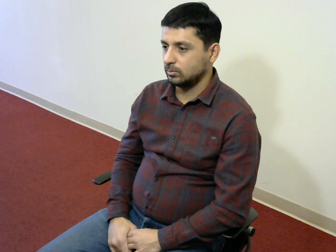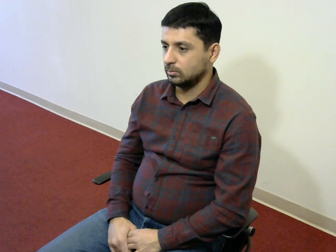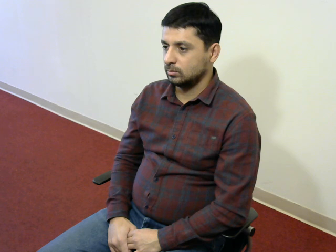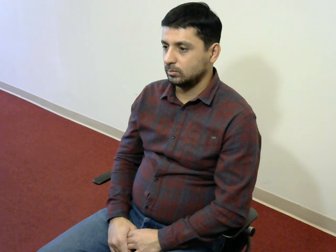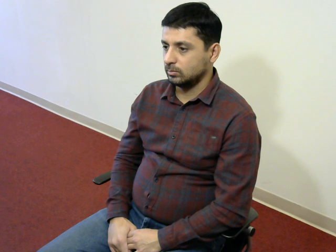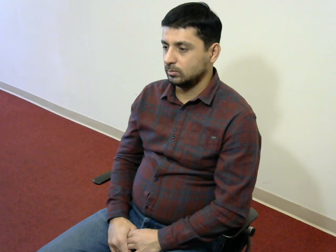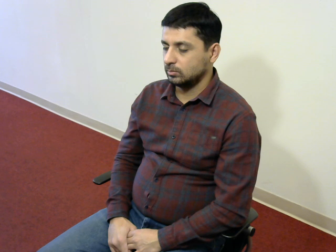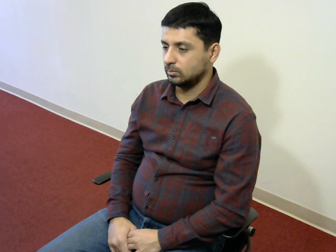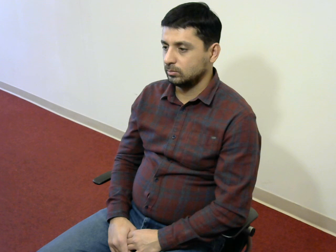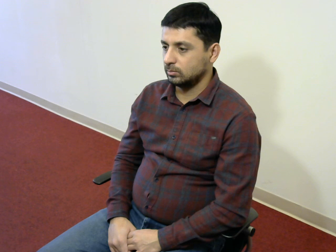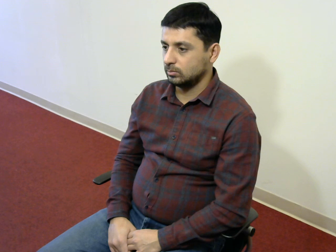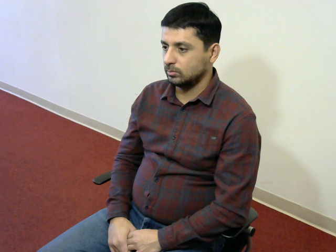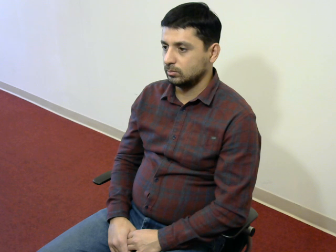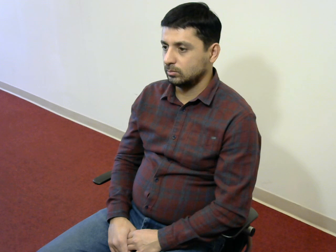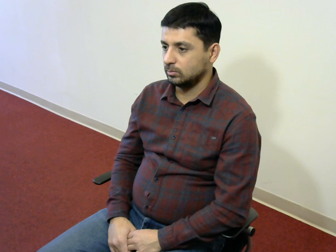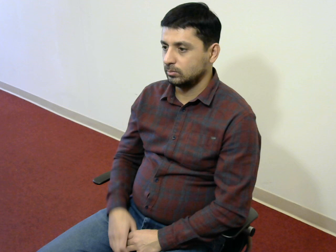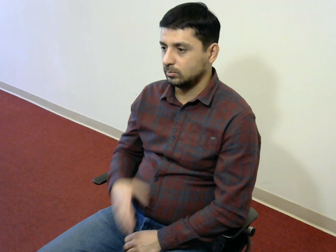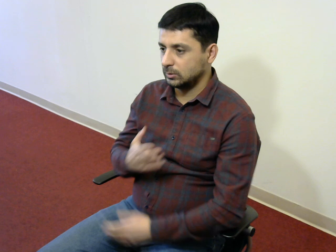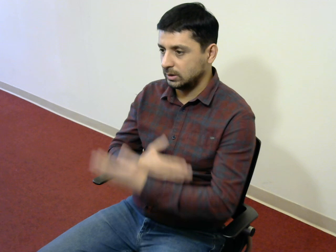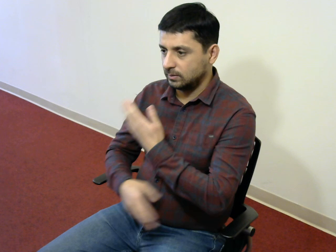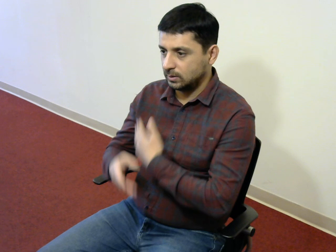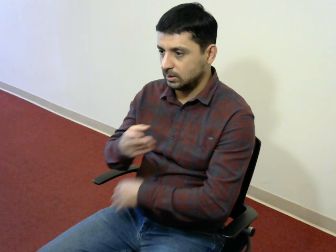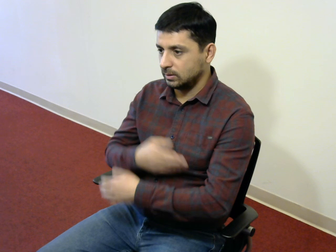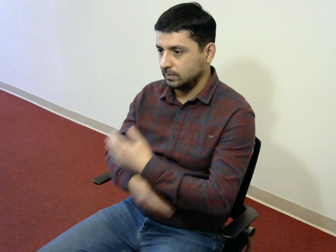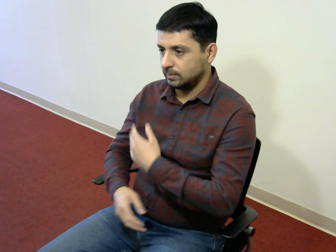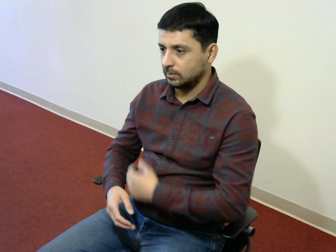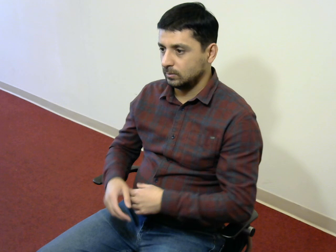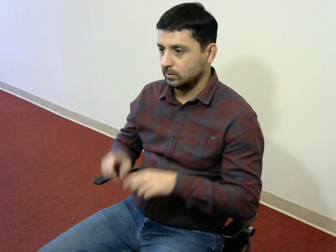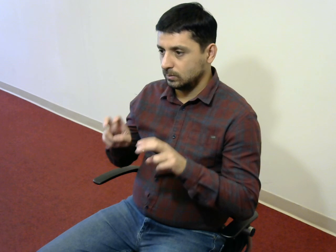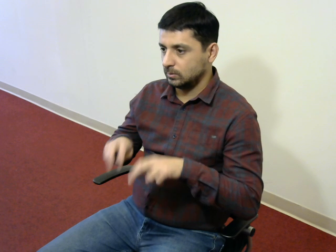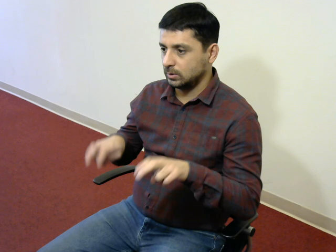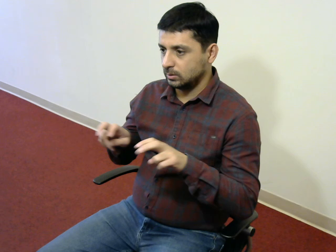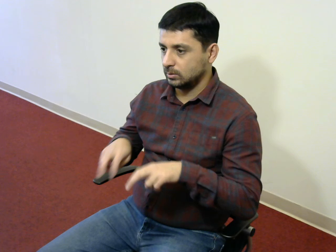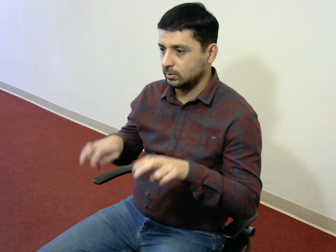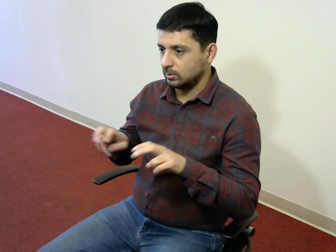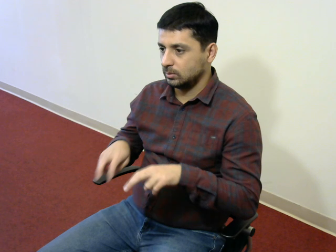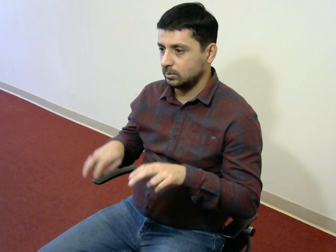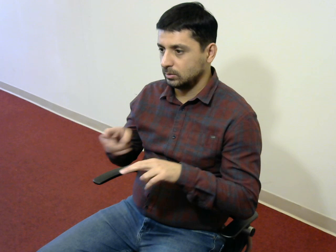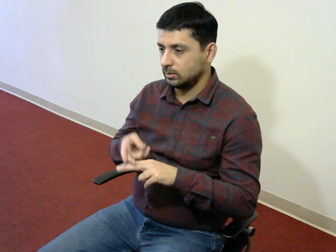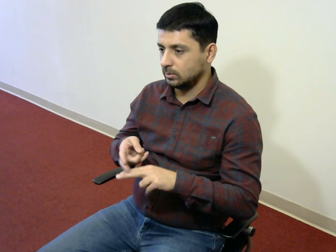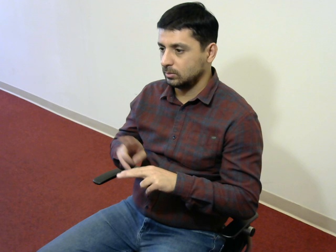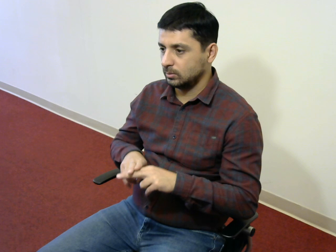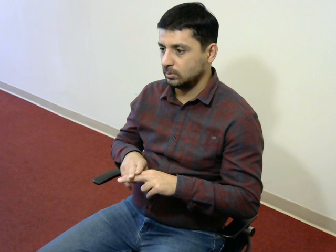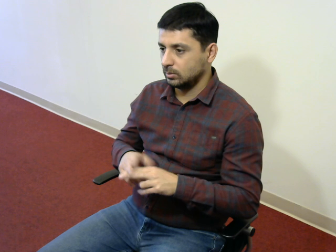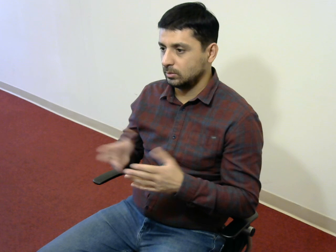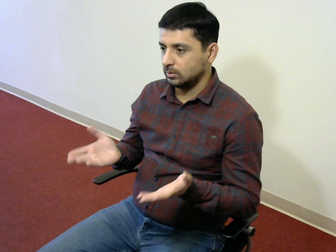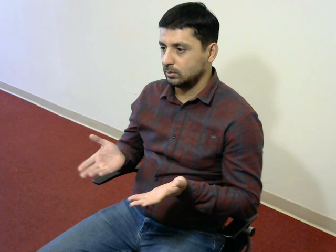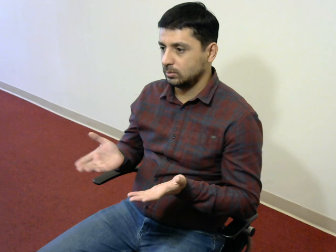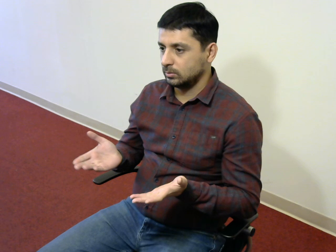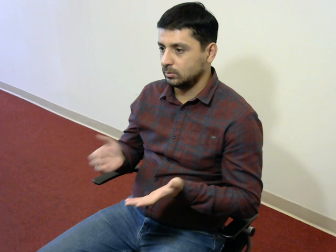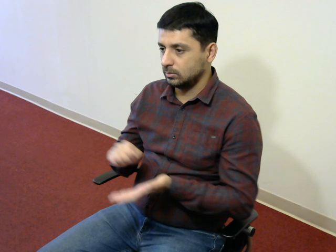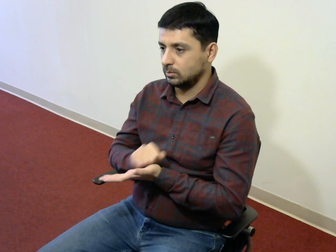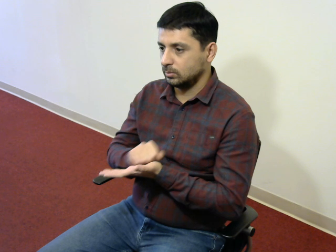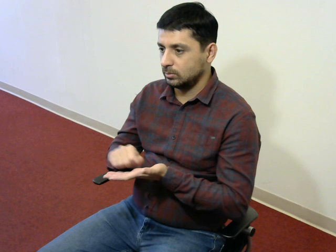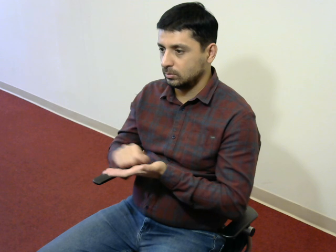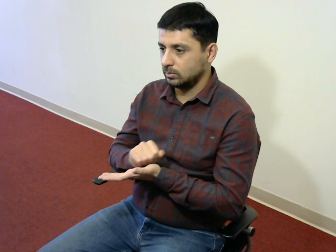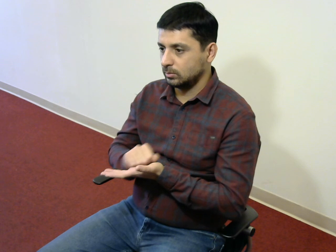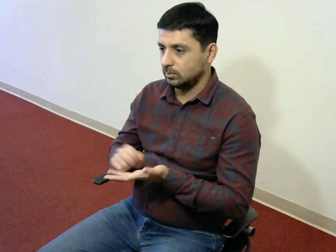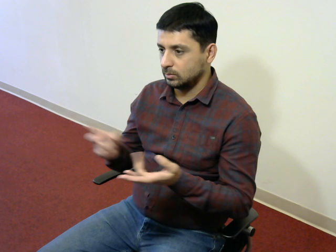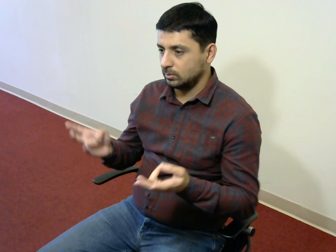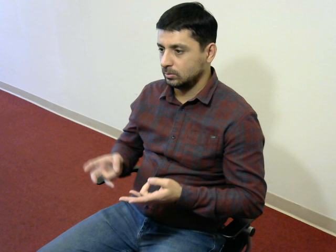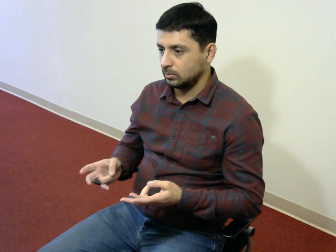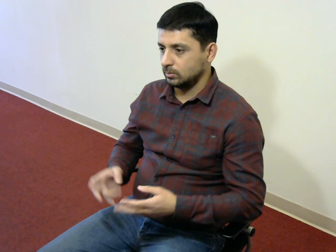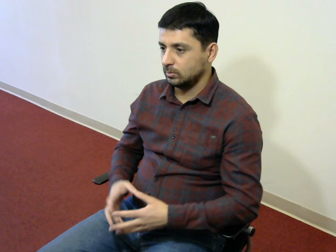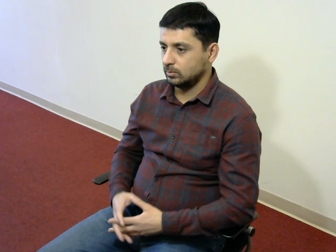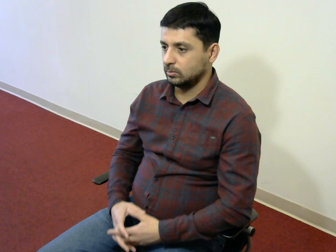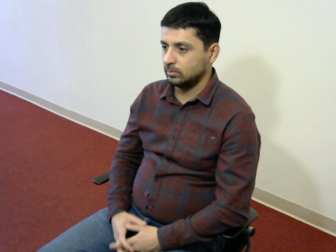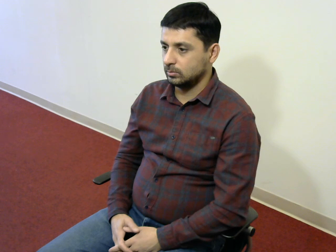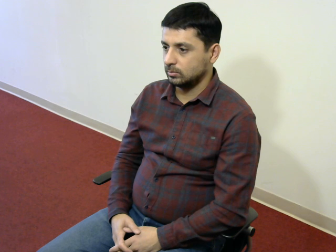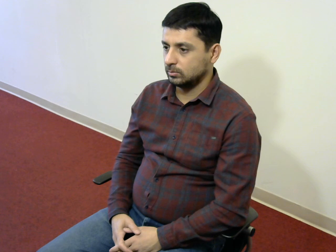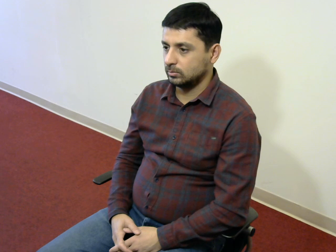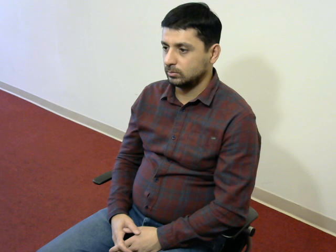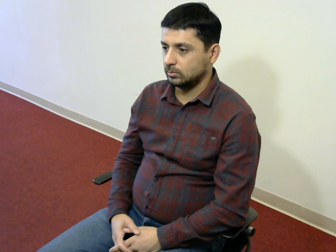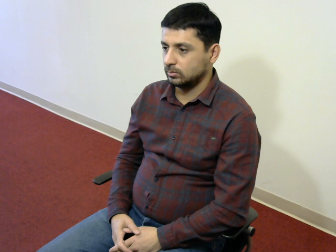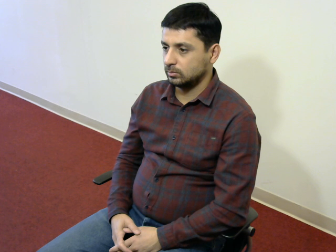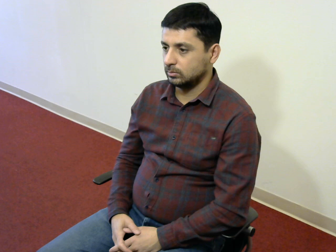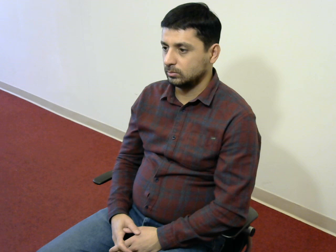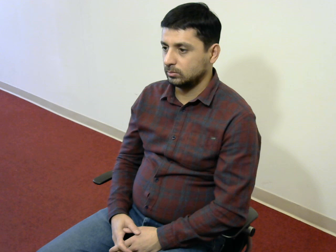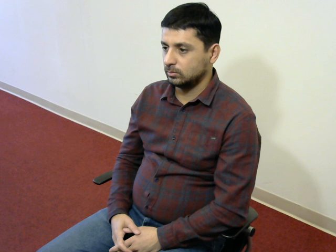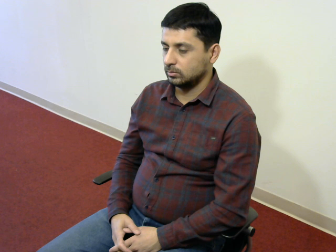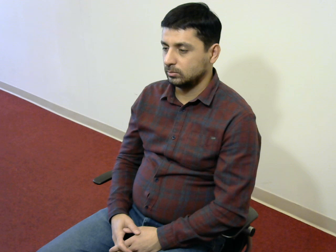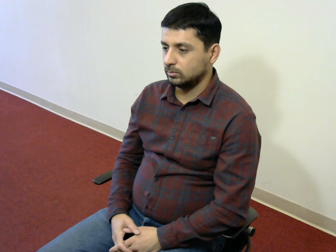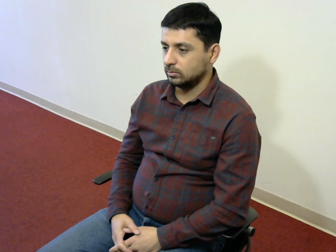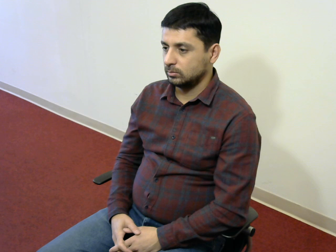Əlilliyin müəyyən edilməsi üçün hansı sənədlər lazımdır